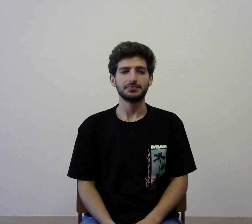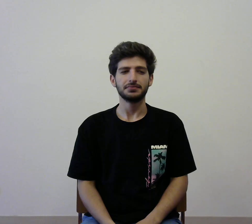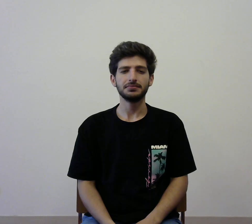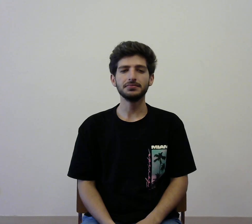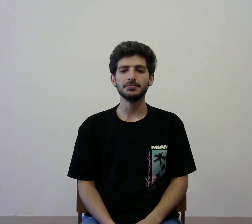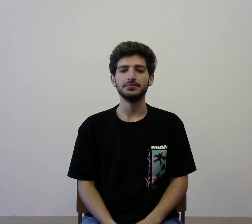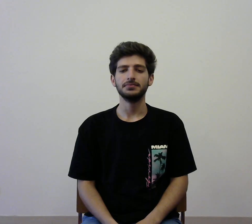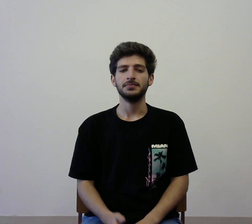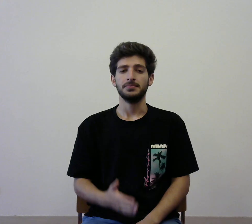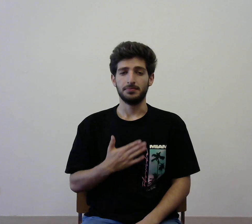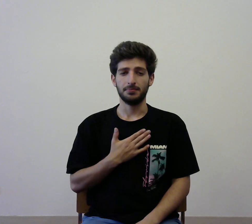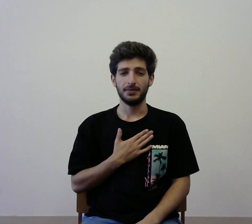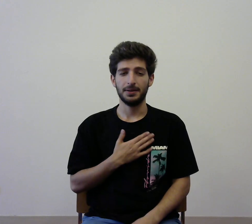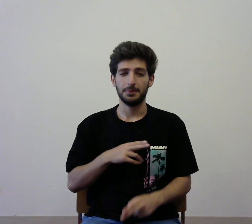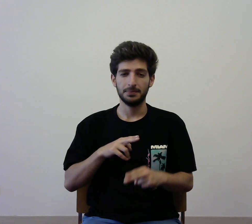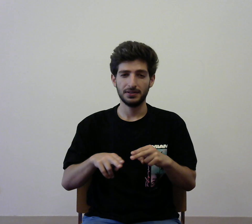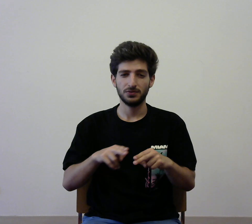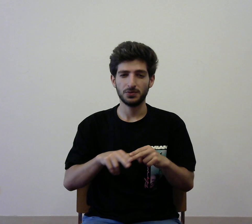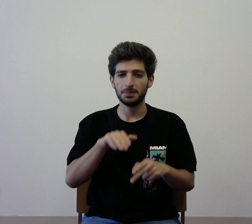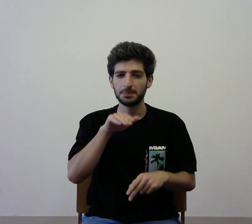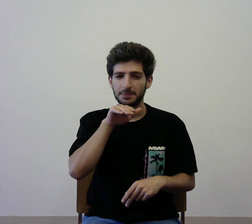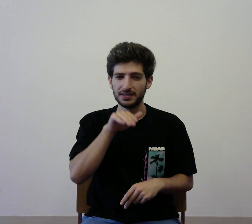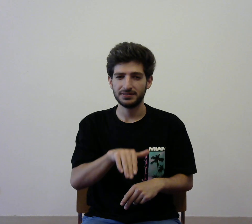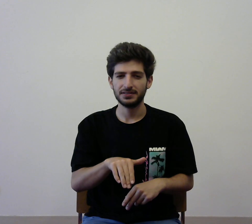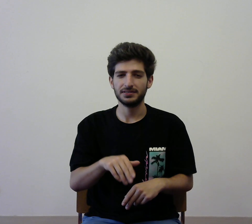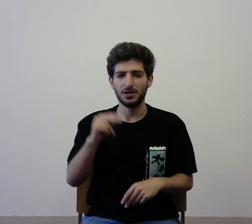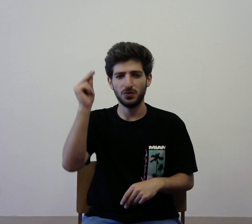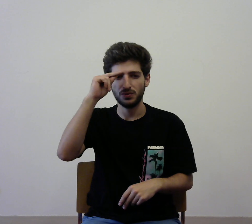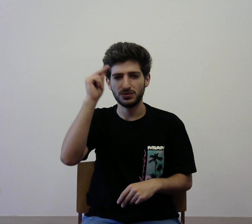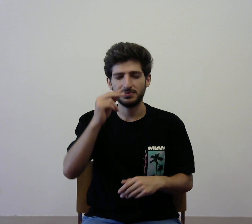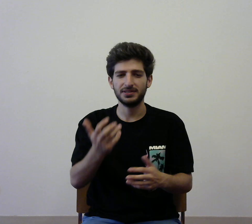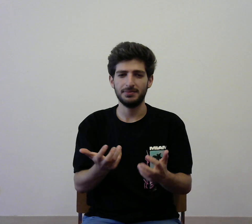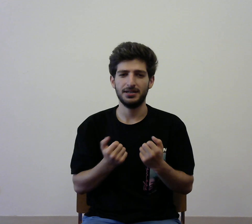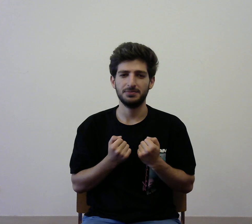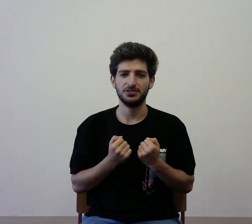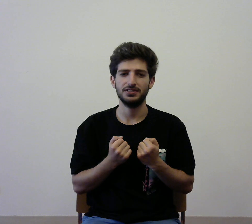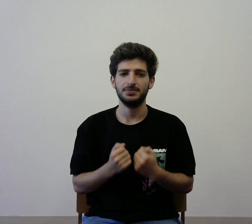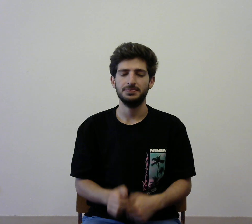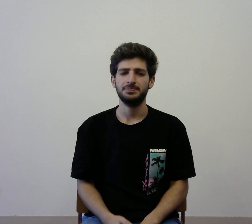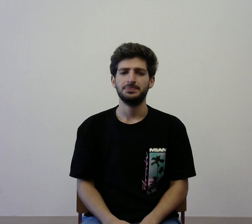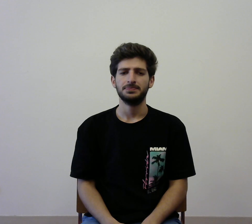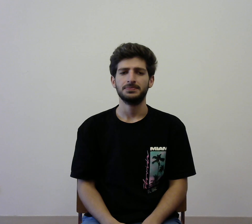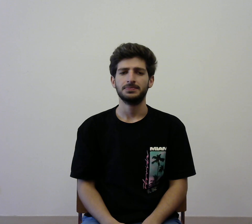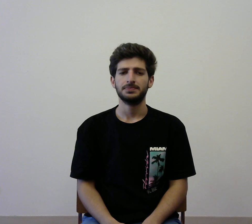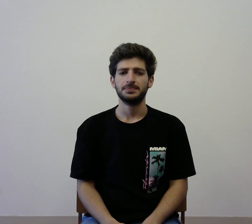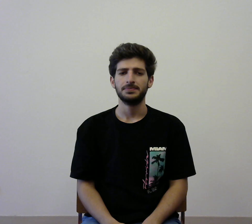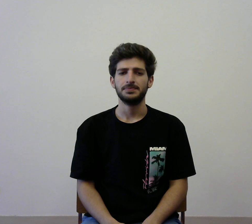Mən dülgər peşəsinin təhsilini almışam